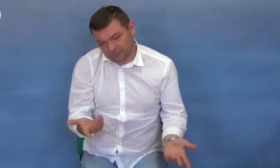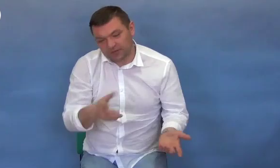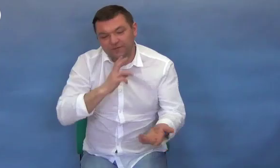Woda.